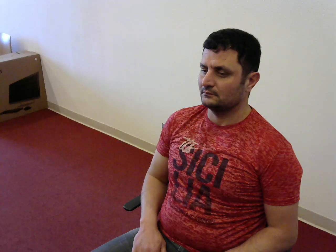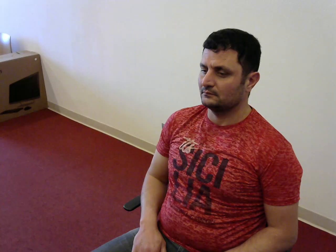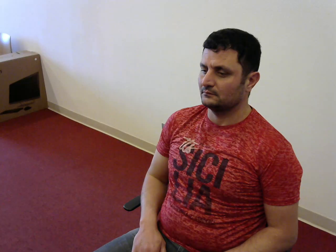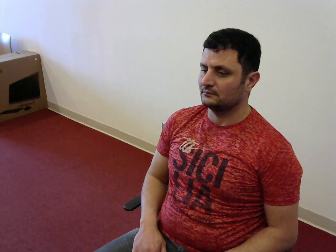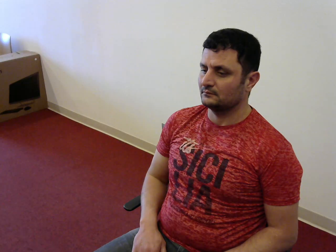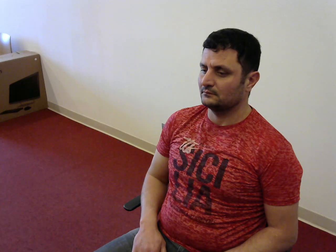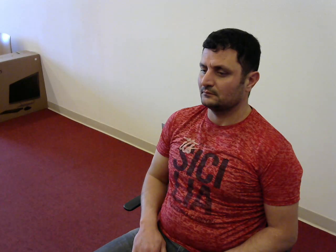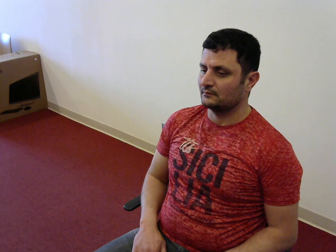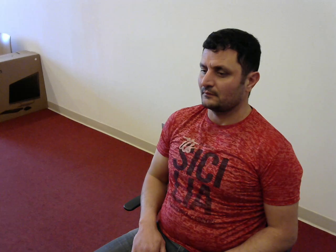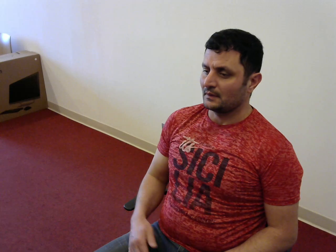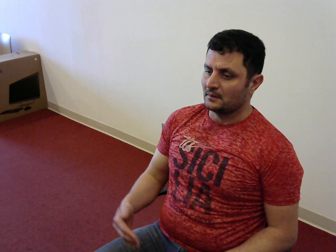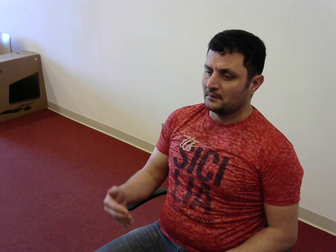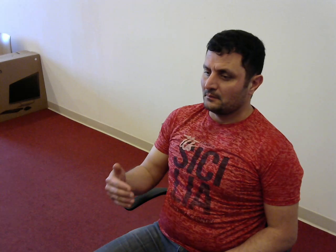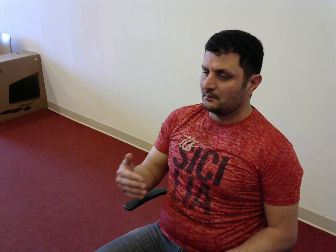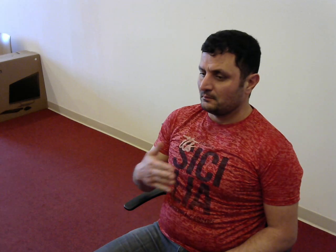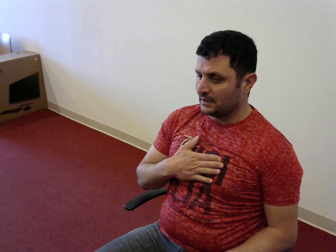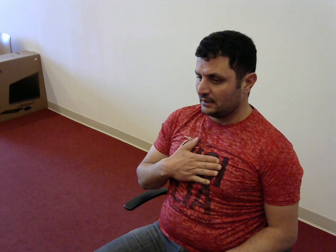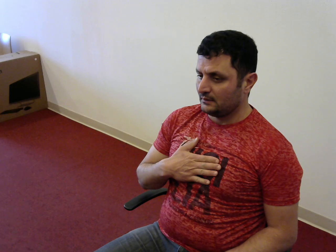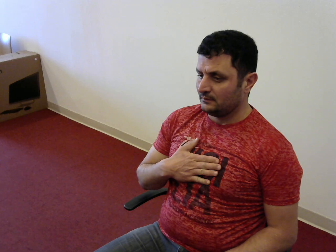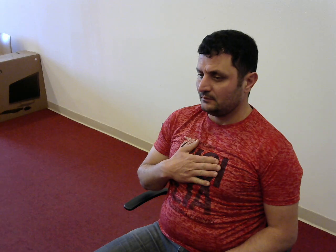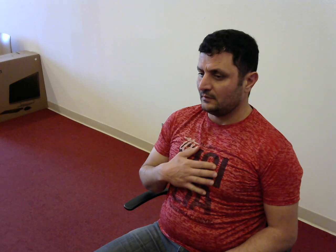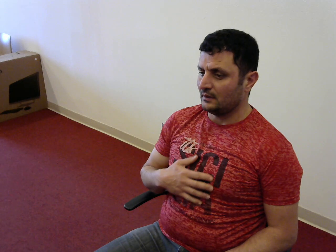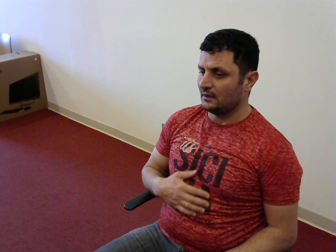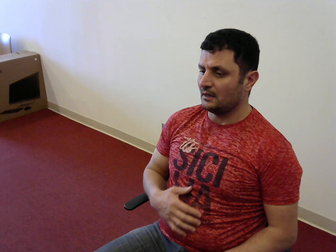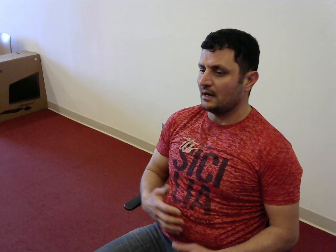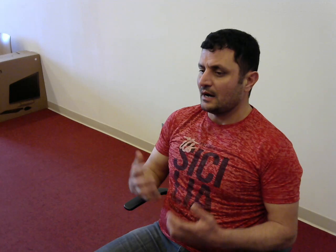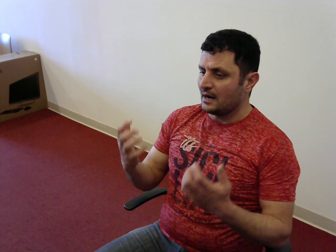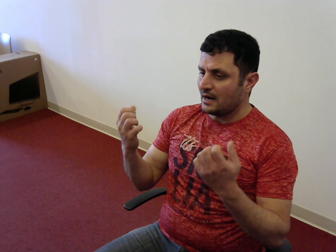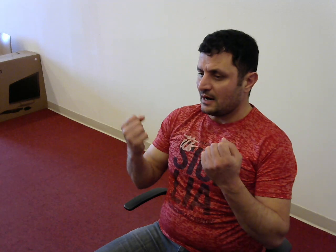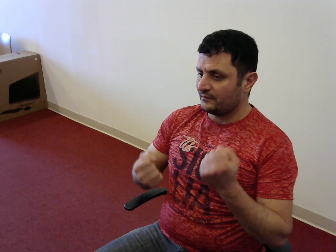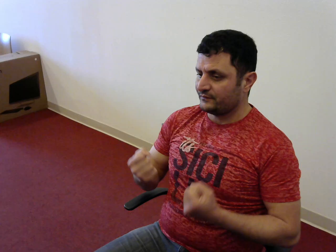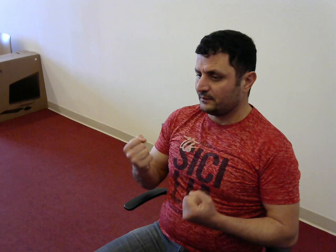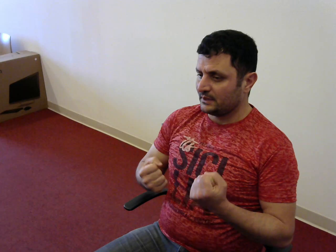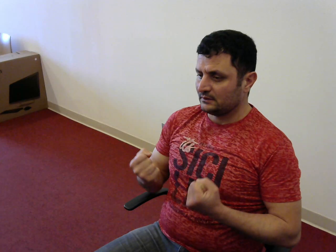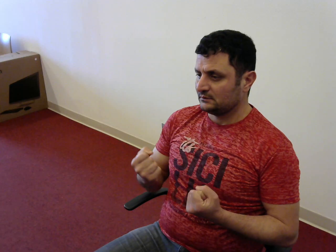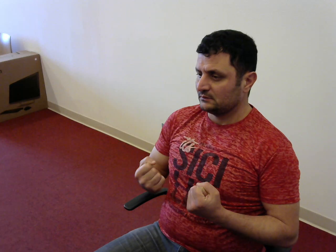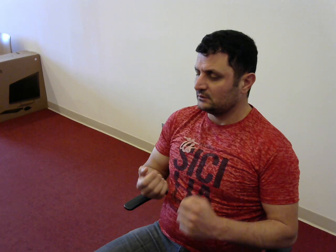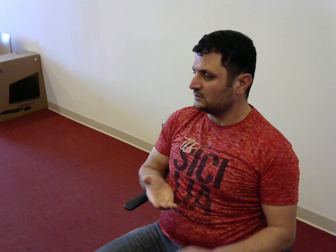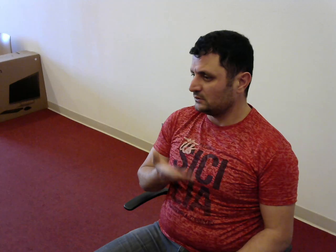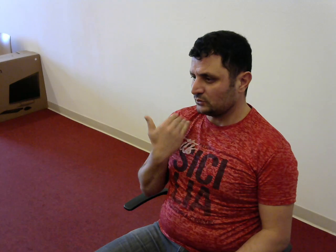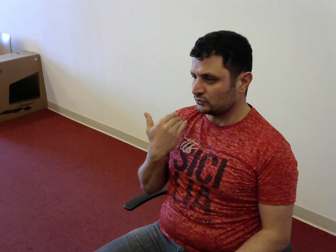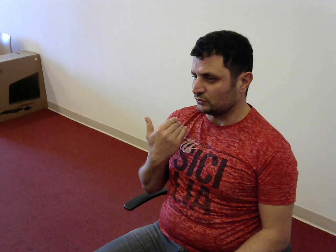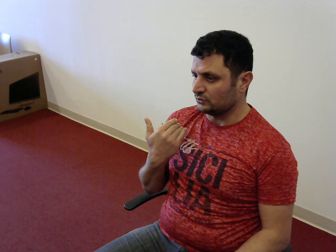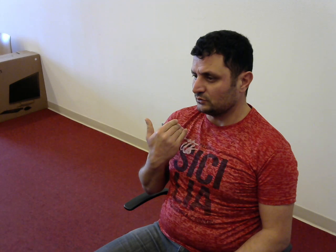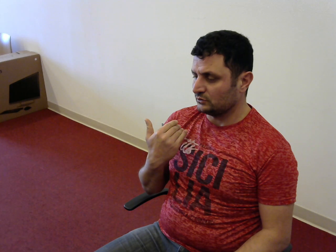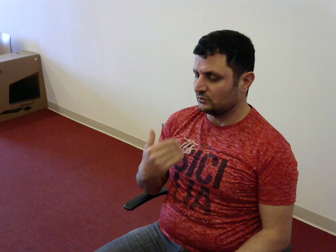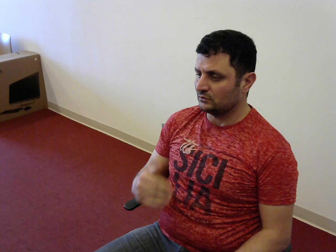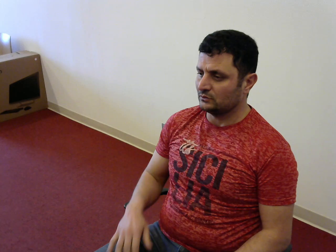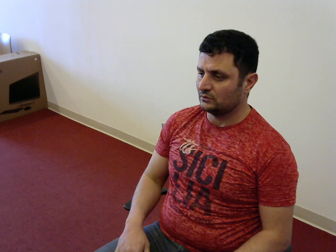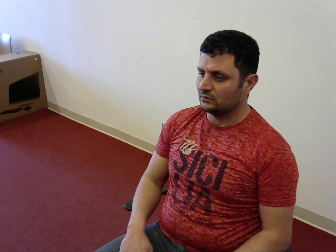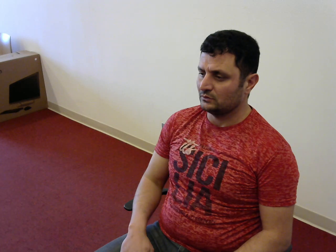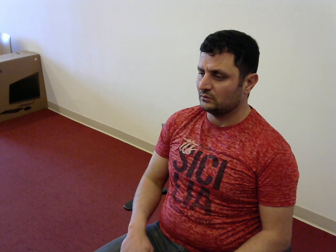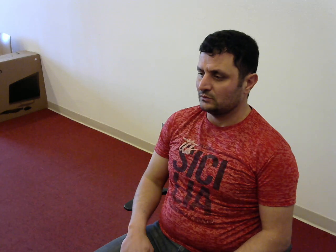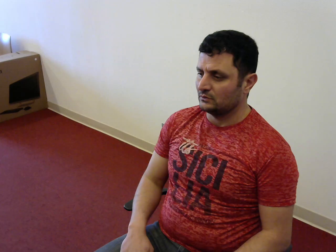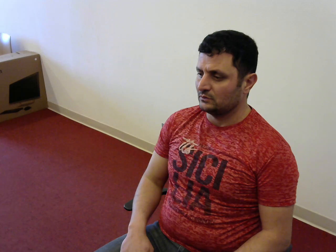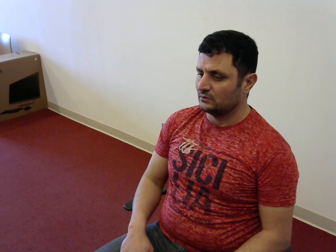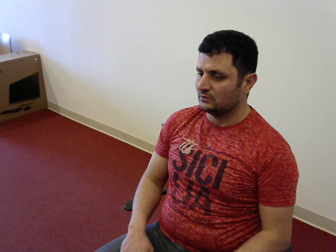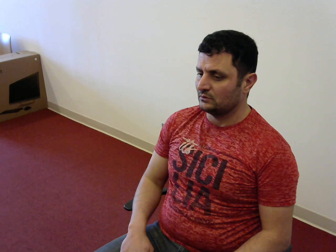Mənim avtomobilim yoxdur